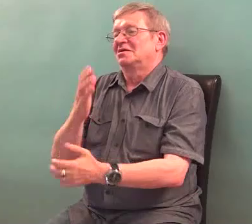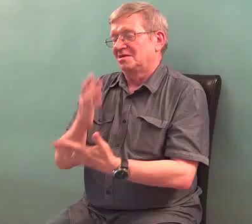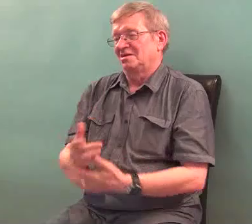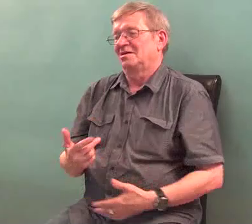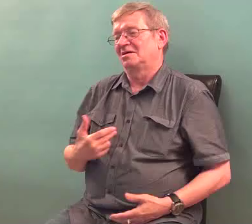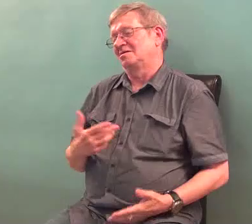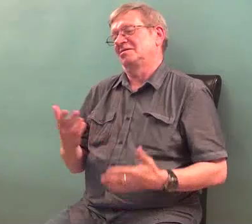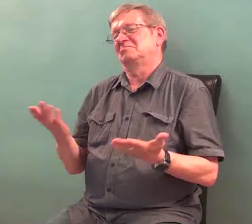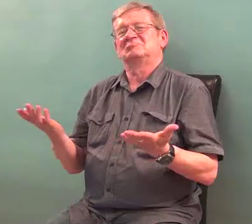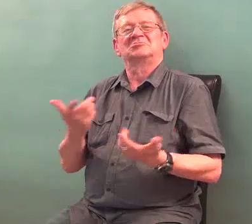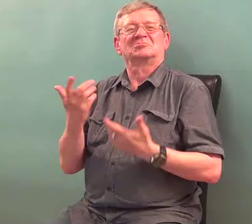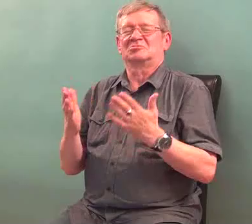A ja co mam robić w domu?